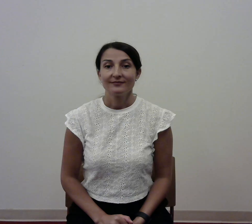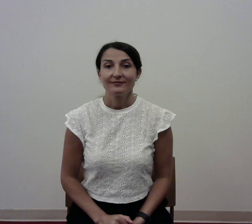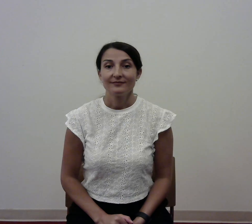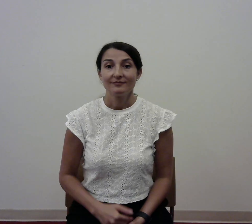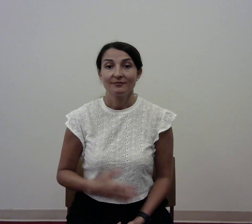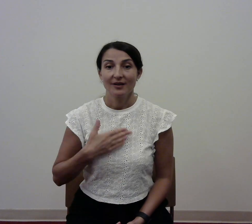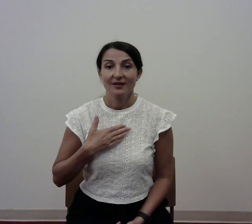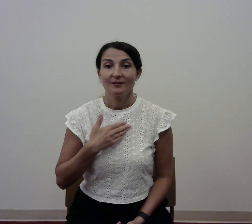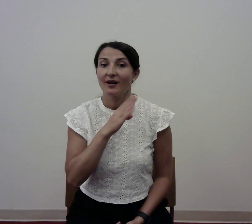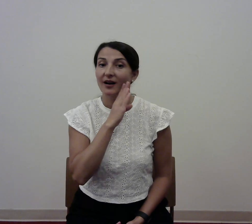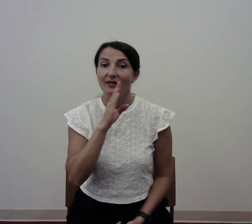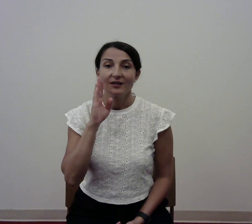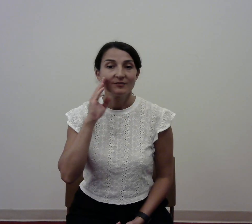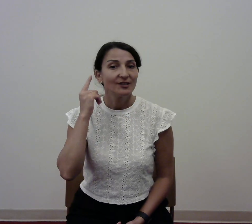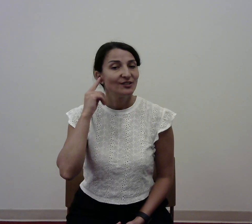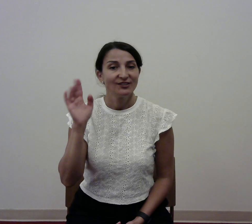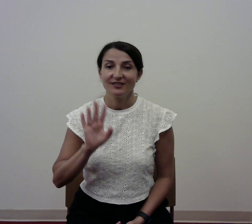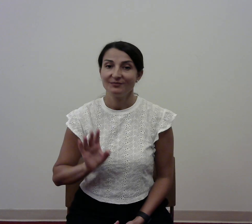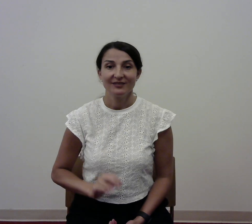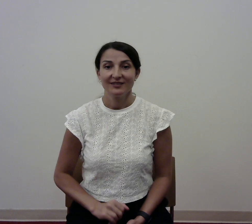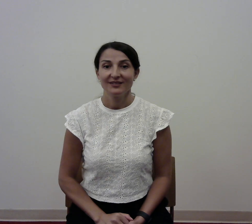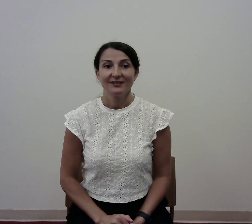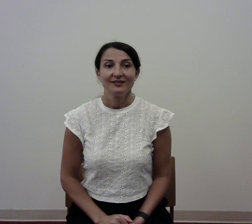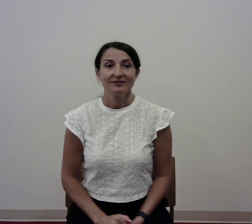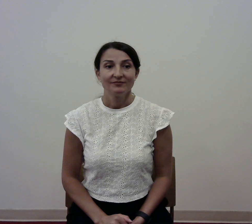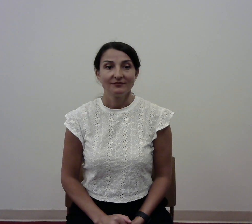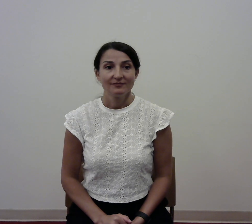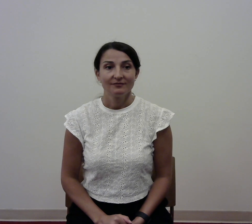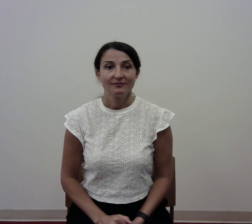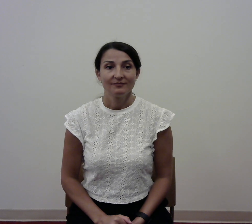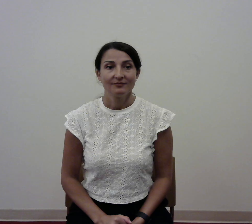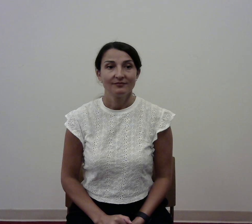Mənim anam eşitmir